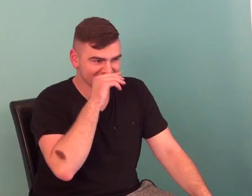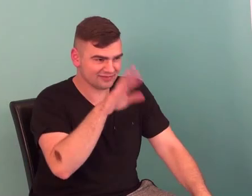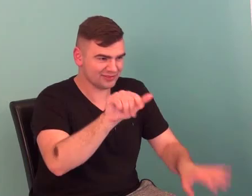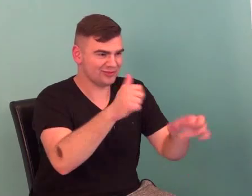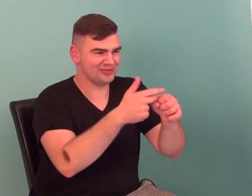Ty o szóstej trzydzieści.